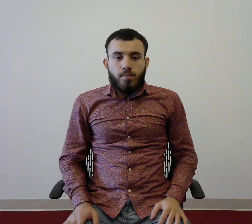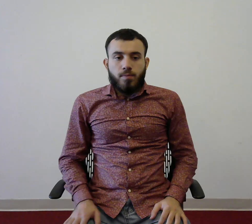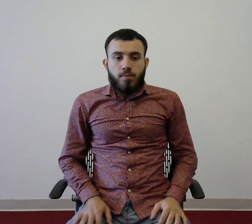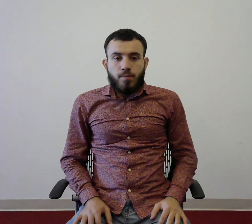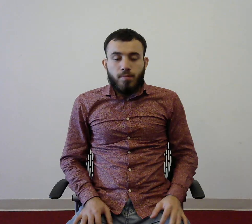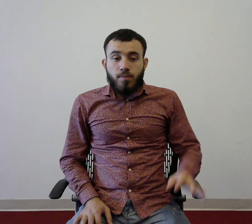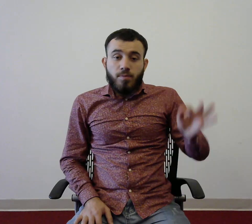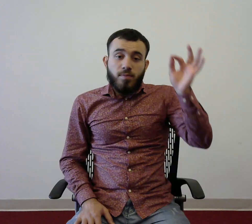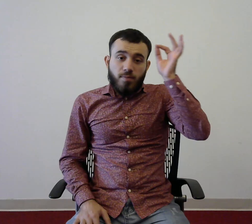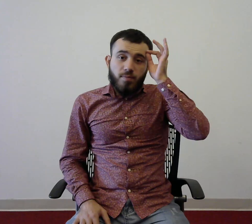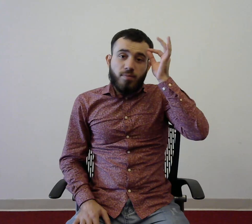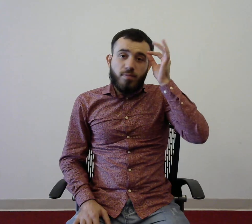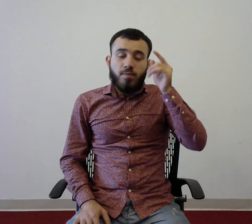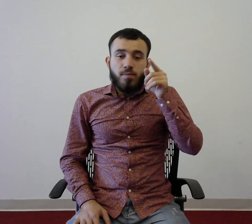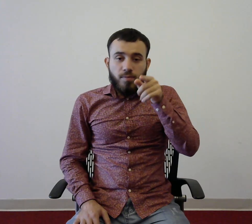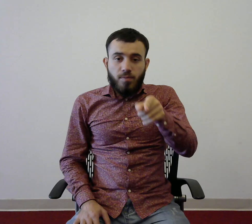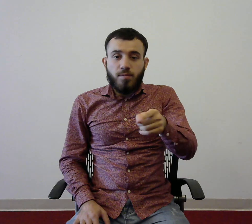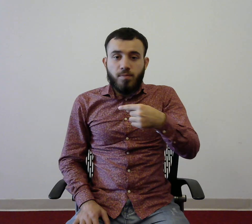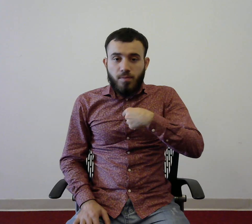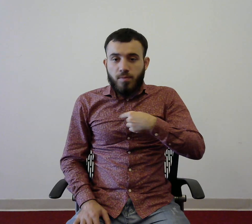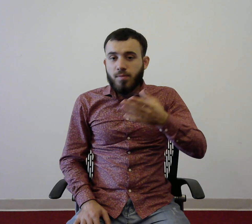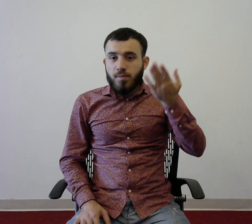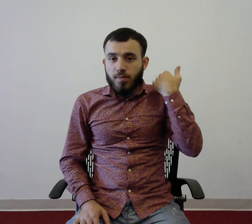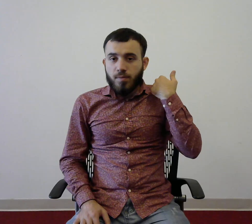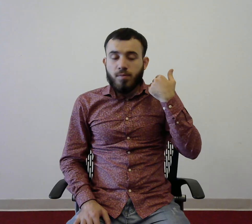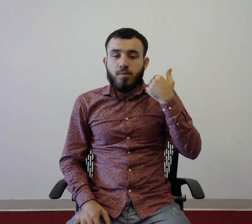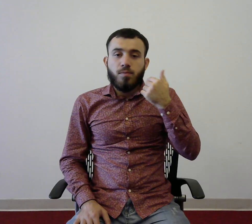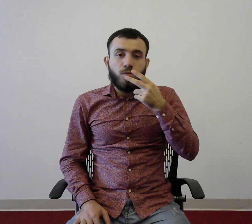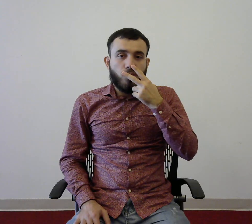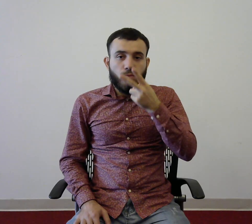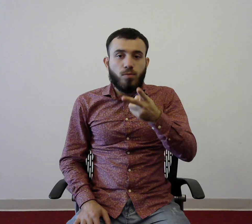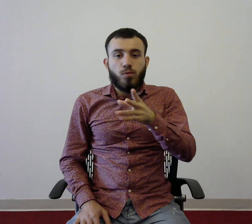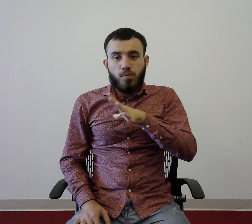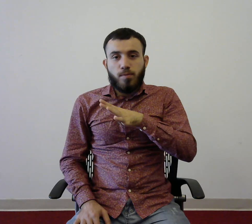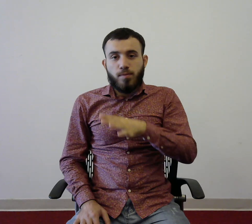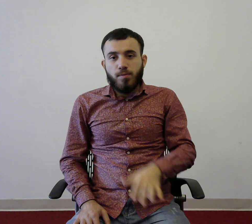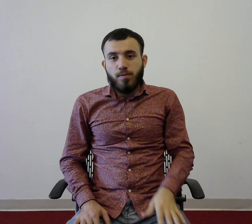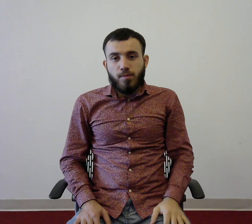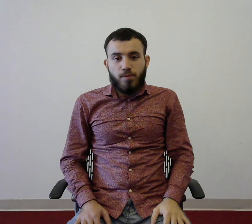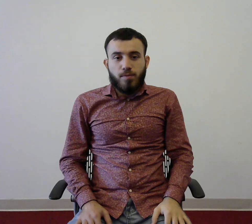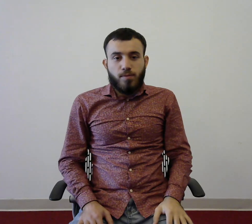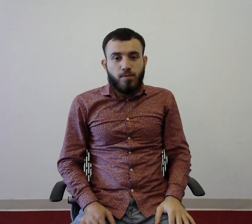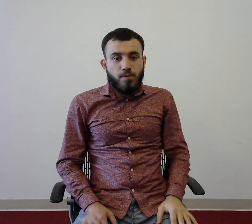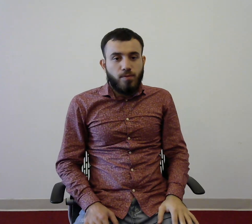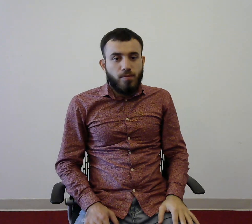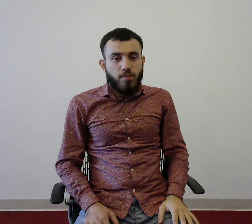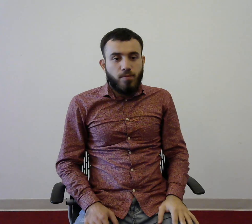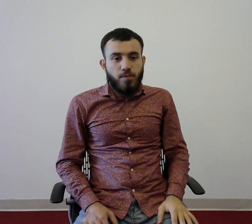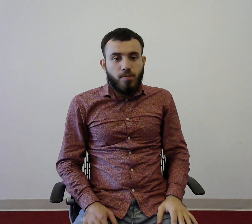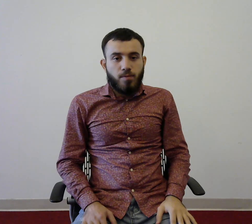Xatırladım, səni mən əvvəl də görmüşəm